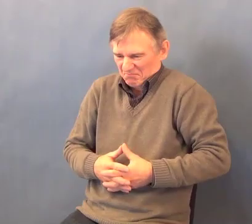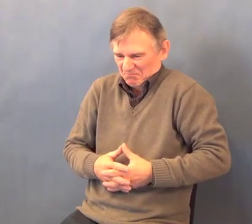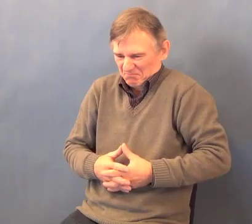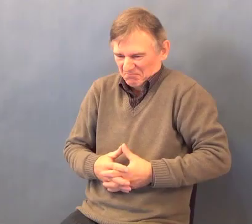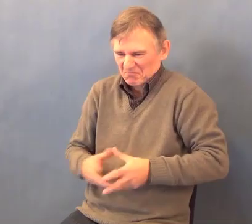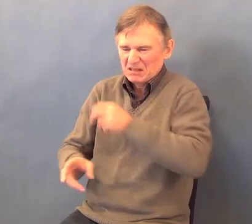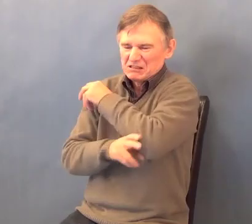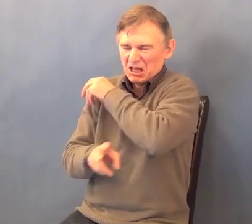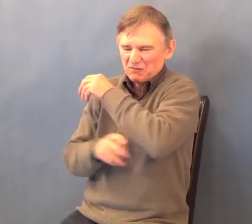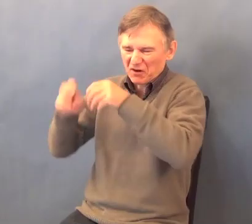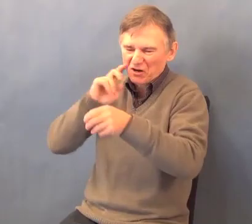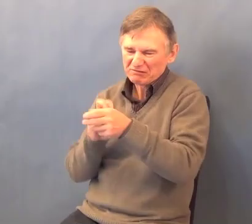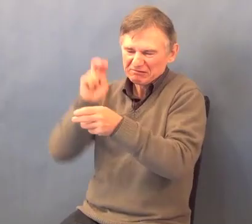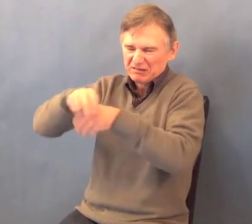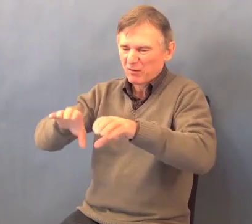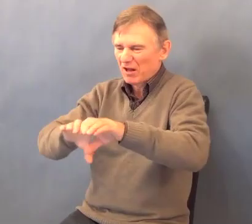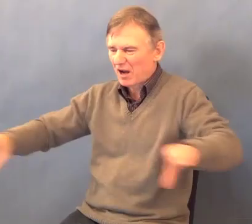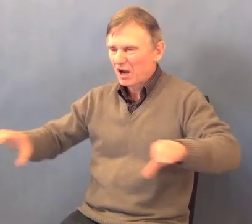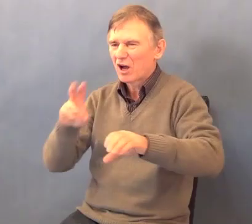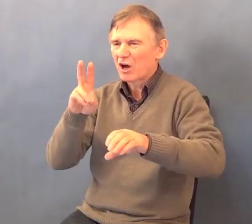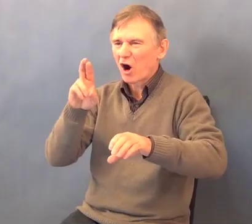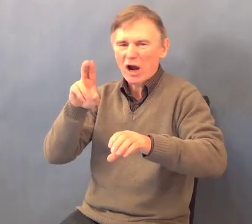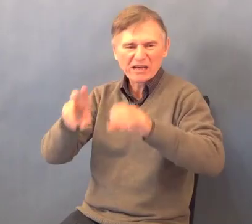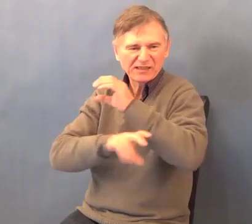Chłopiec wszedł na przewrócony pień, korę drzewa.